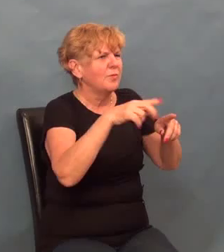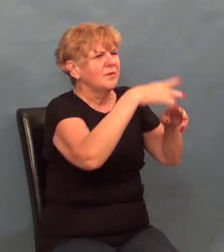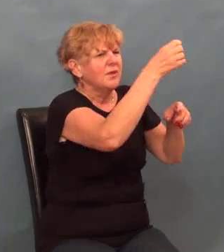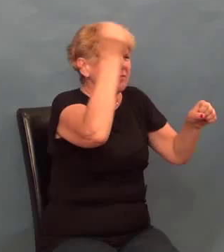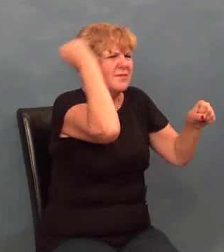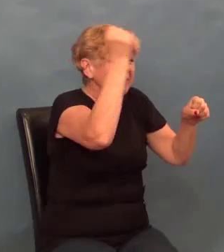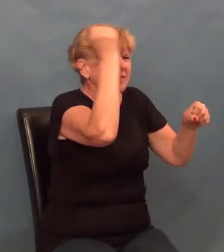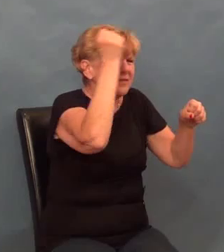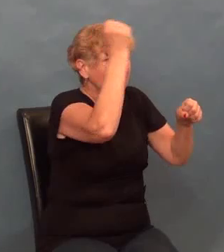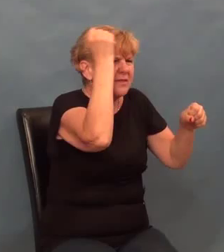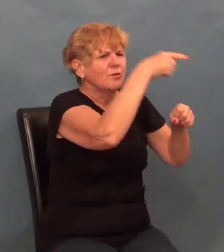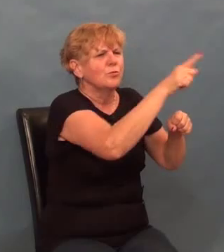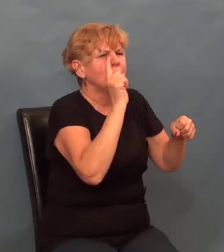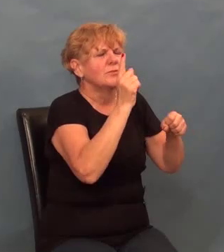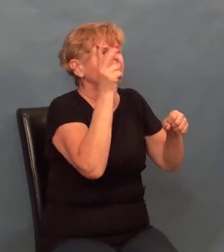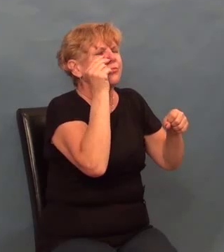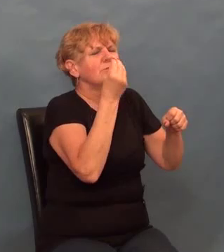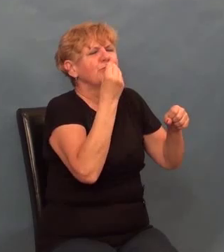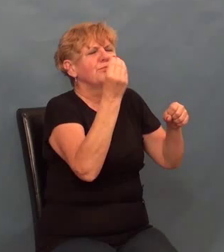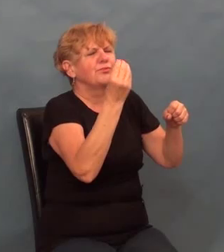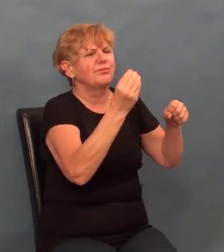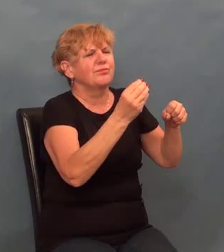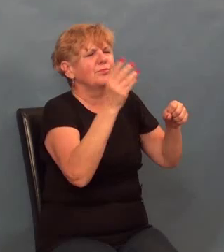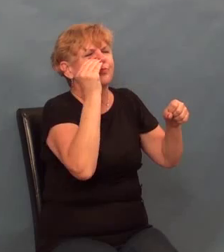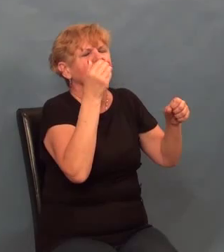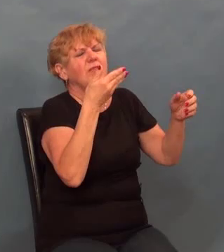Walili w drzwi, ale mężczyzna mocno spał.